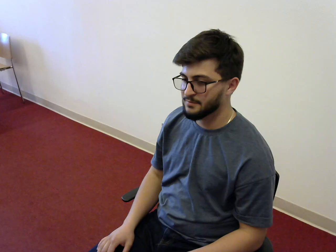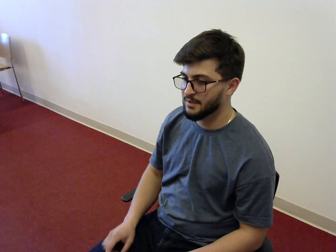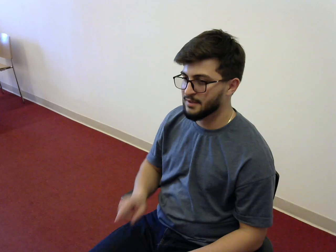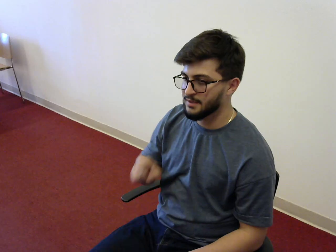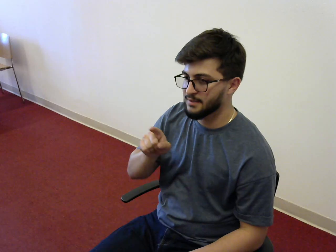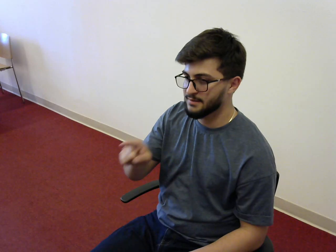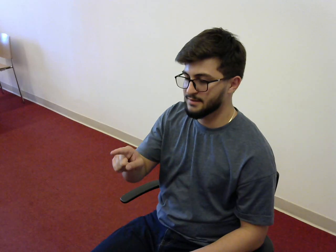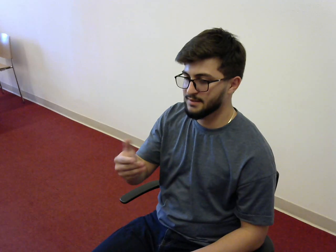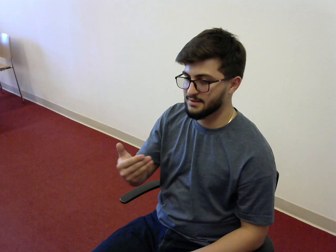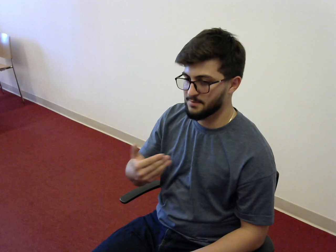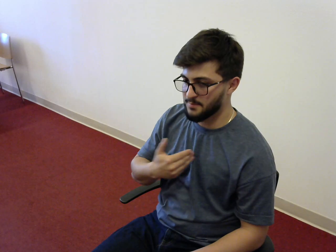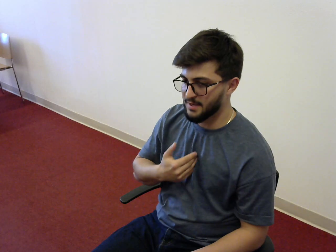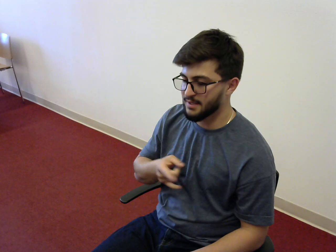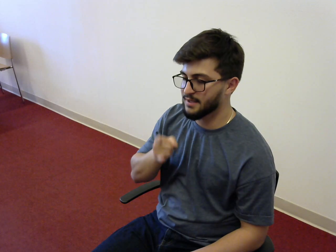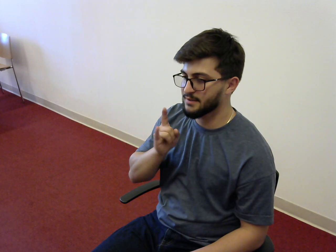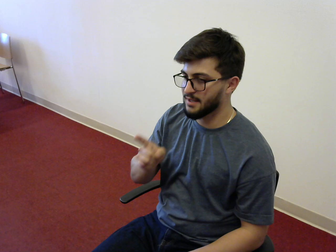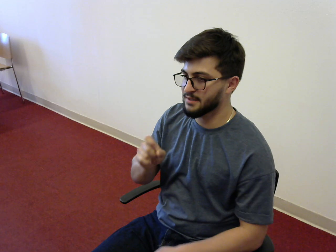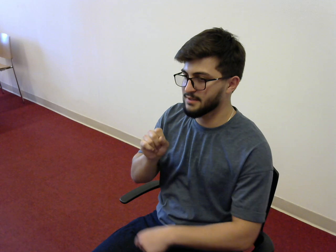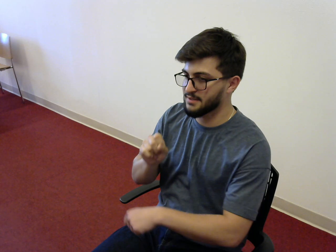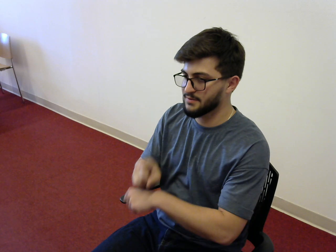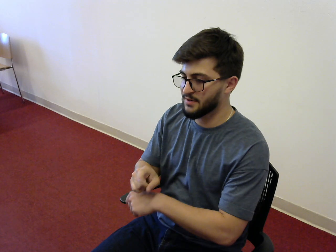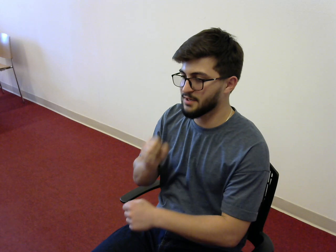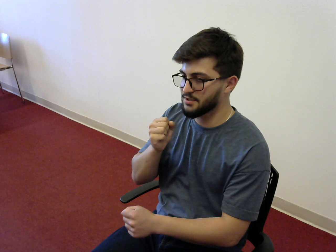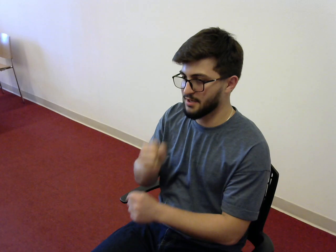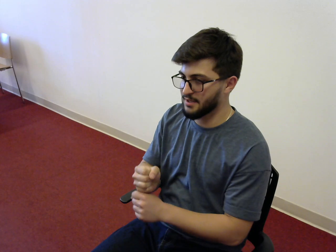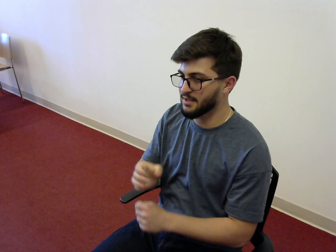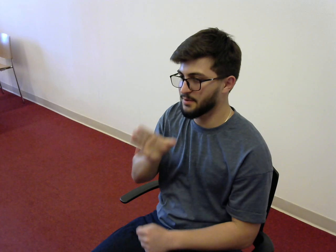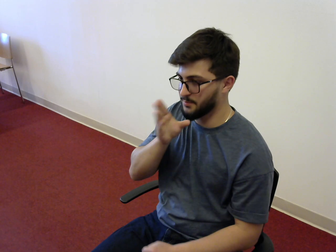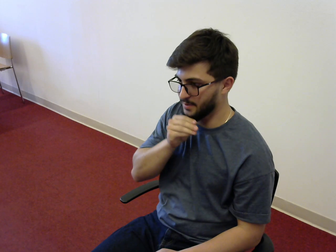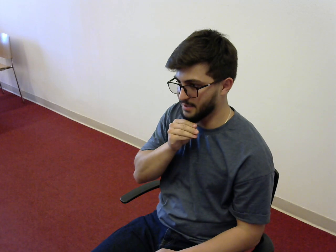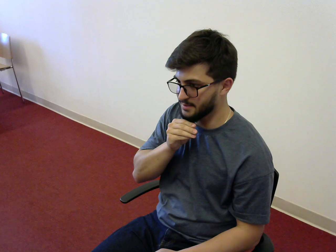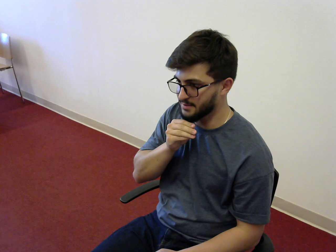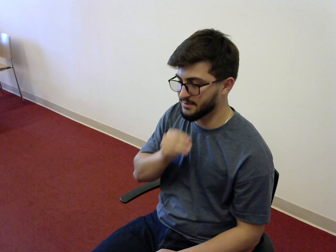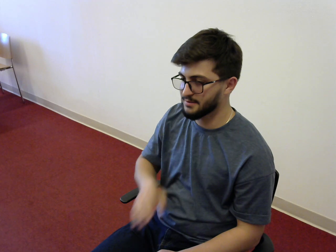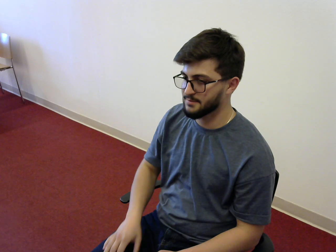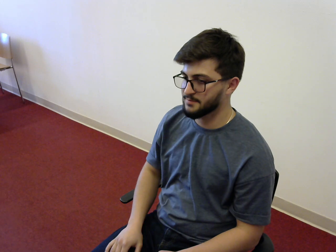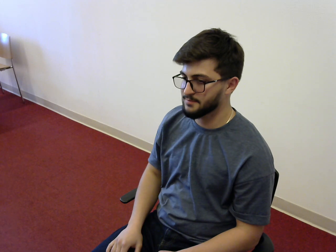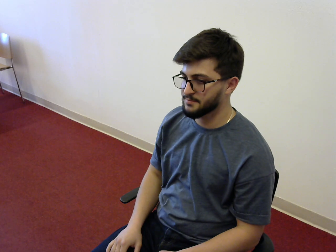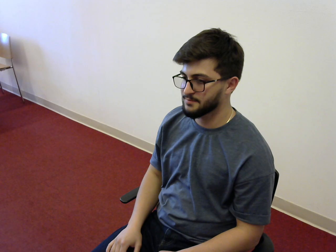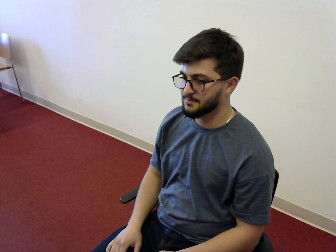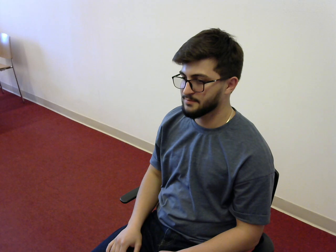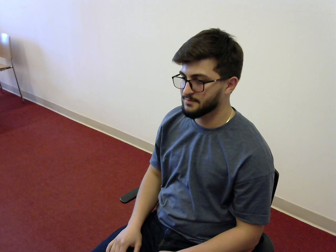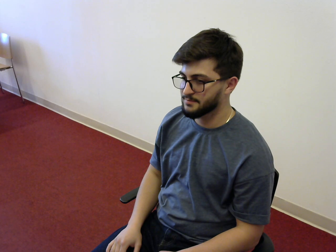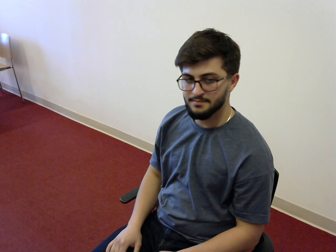Siz mənə taksi sifariş edə bilərsinizmi?